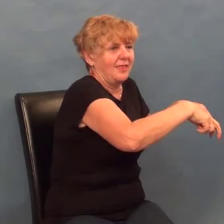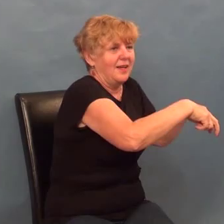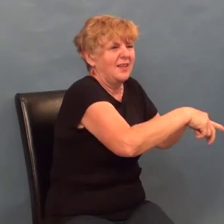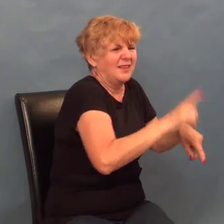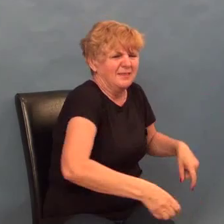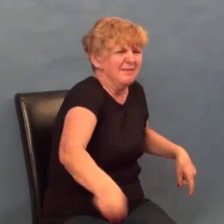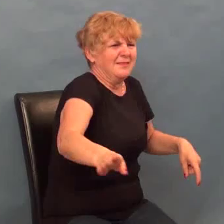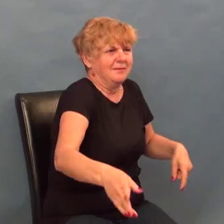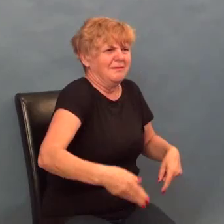Ojciec go odpycha.